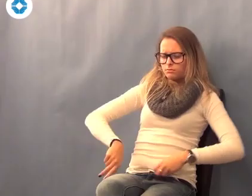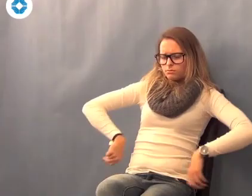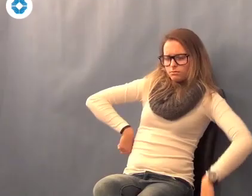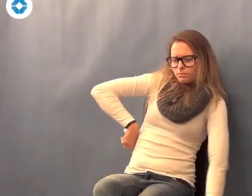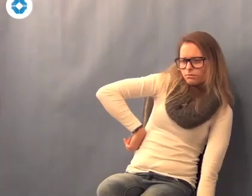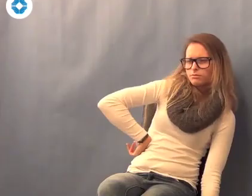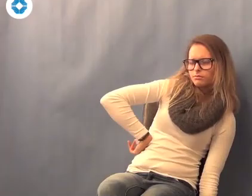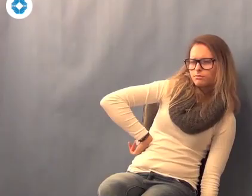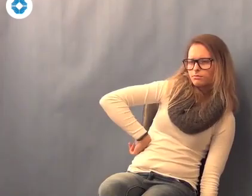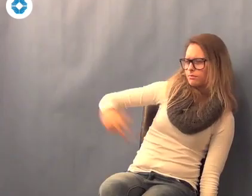Podparł się pod bok, drugą rękę wyciągnął wzdłuż ciała.